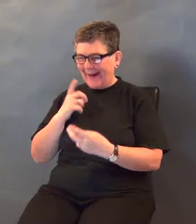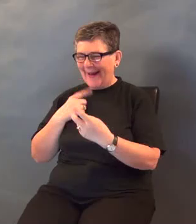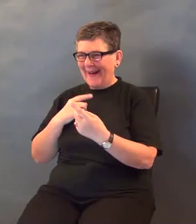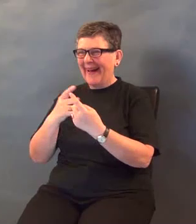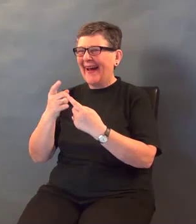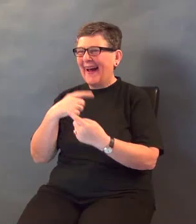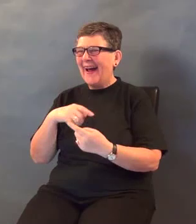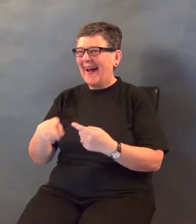Aha.